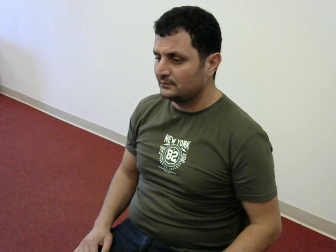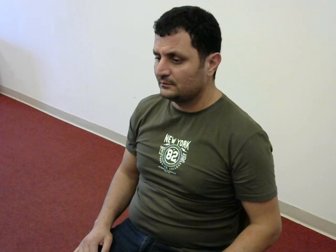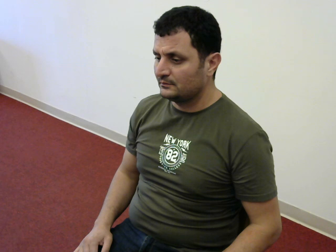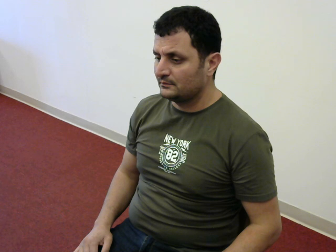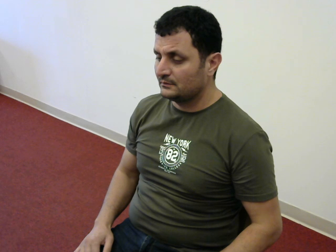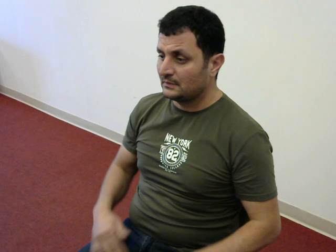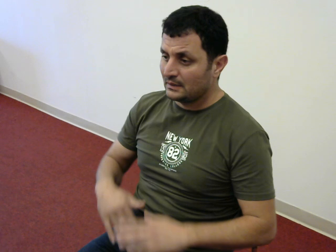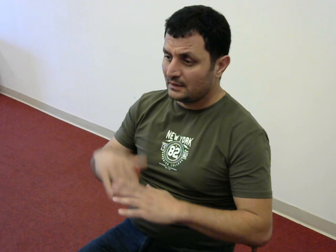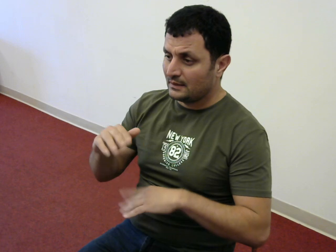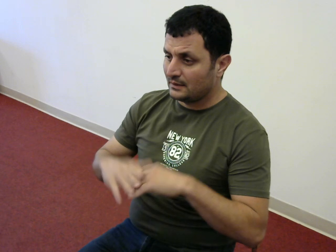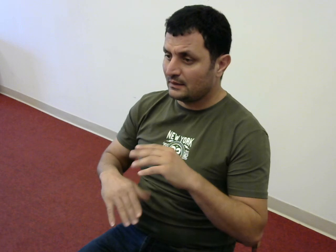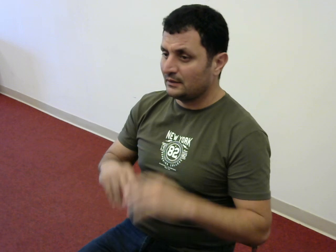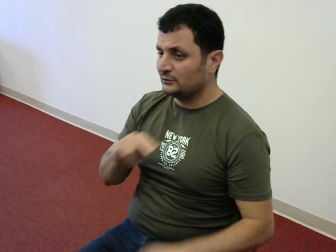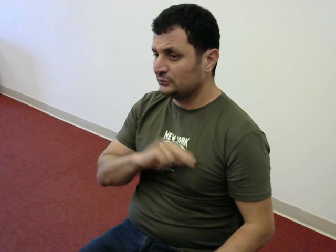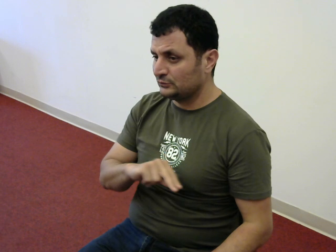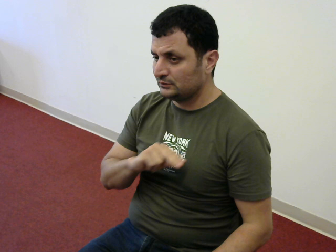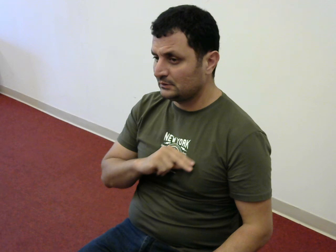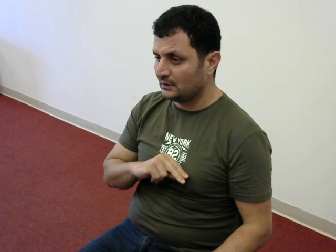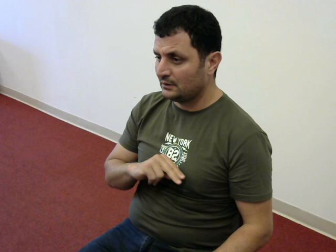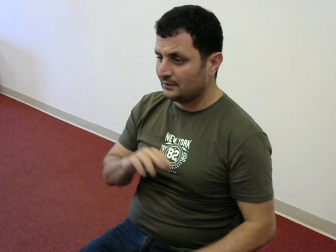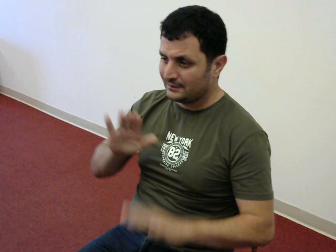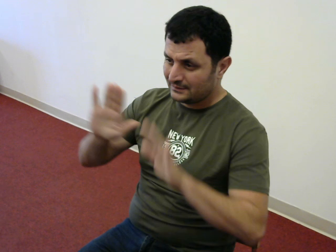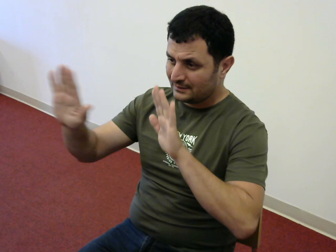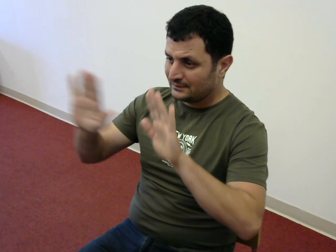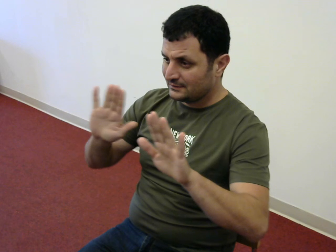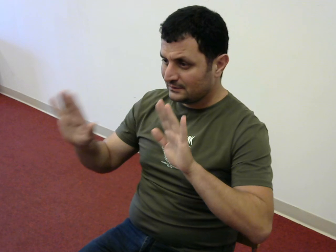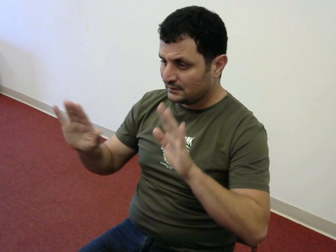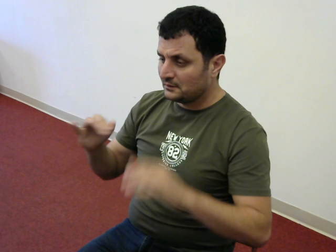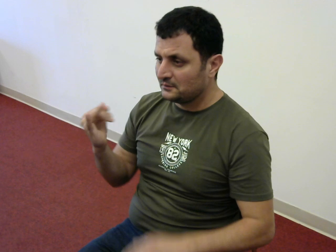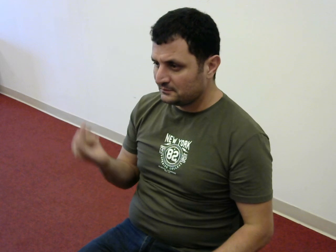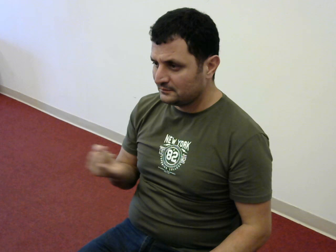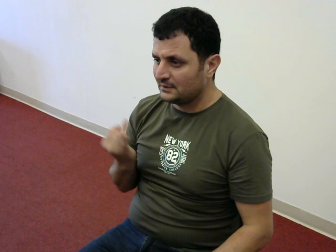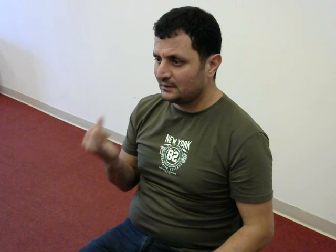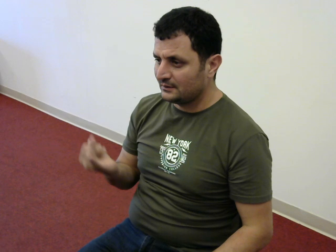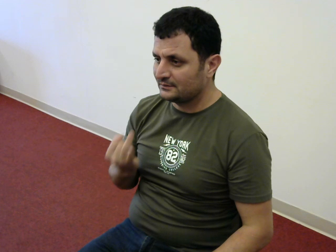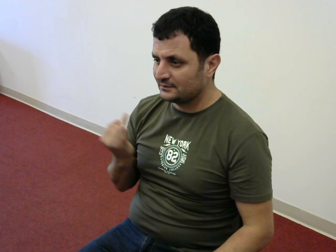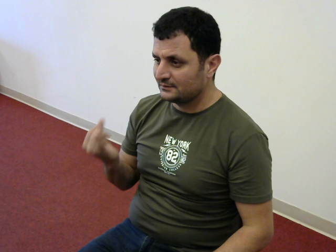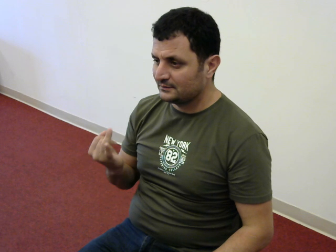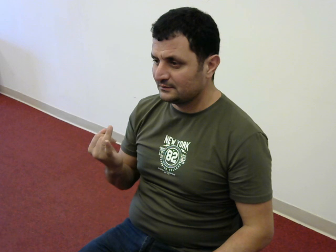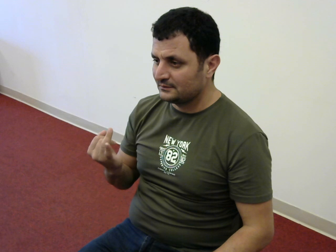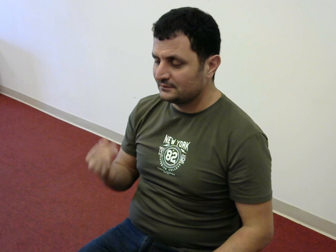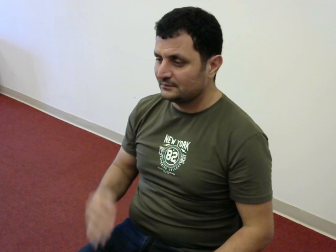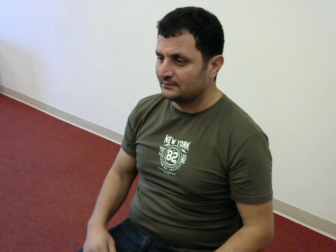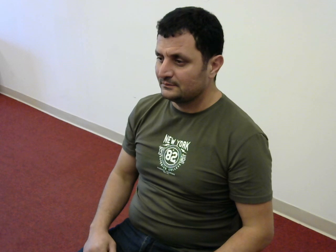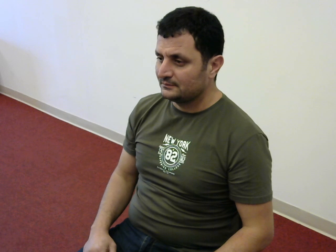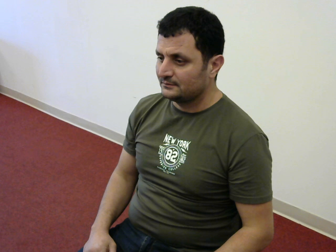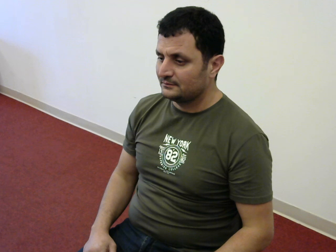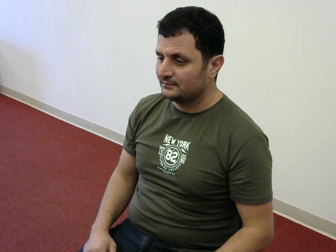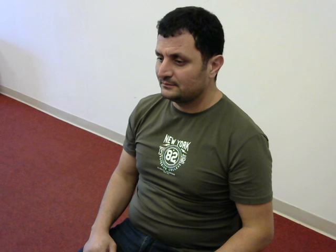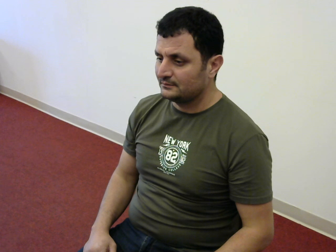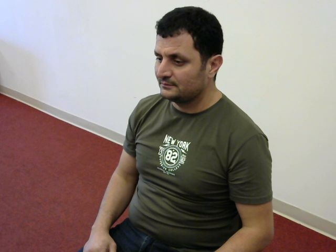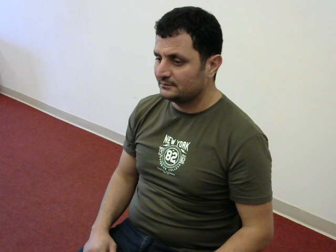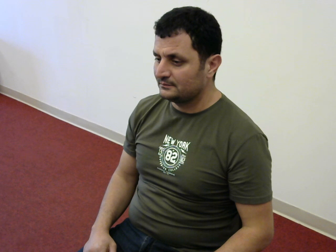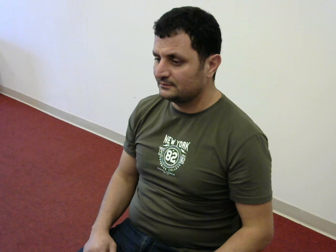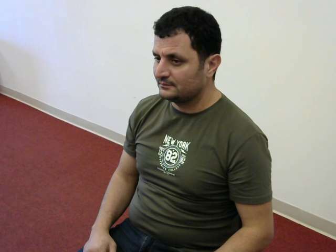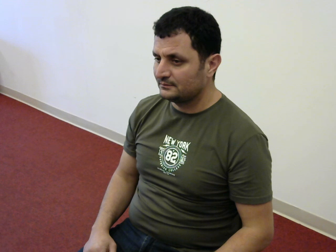Əl işləri sərgisi maraqlı idi